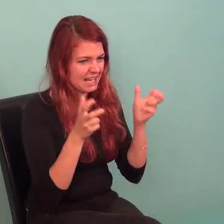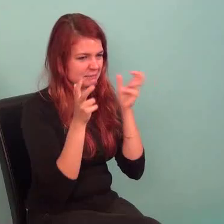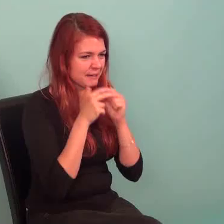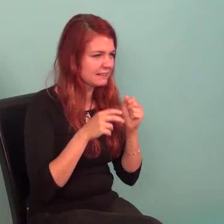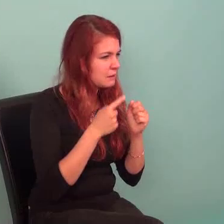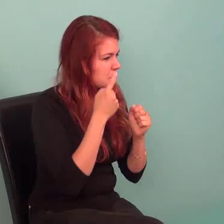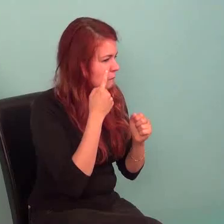Chłopiec coś zauważa.